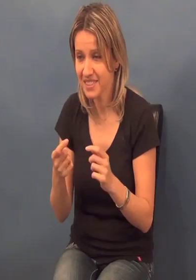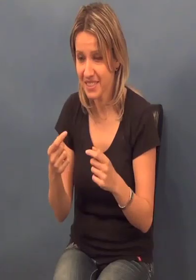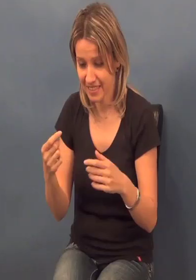Nie?